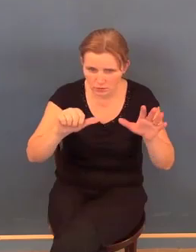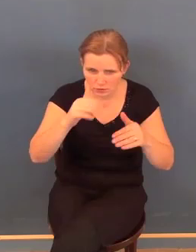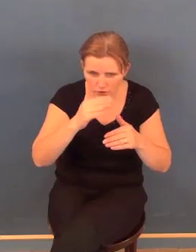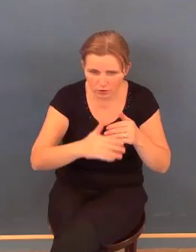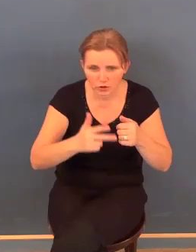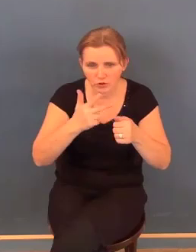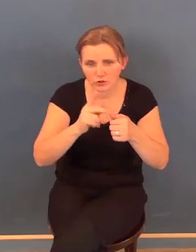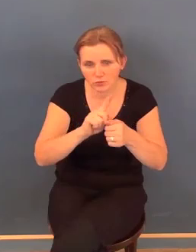Kończę o szóstej.